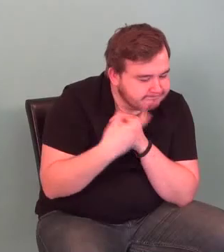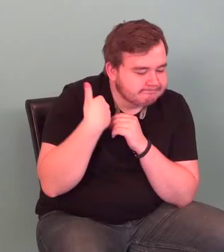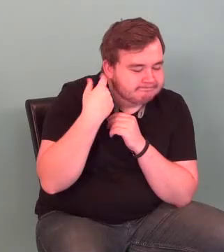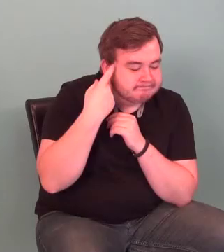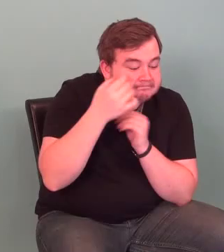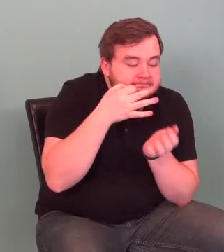Ja myślę...